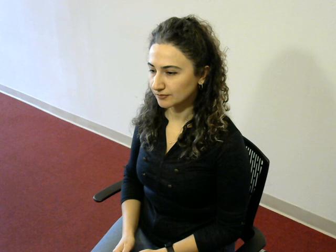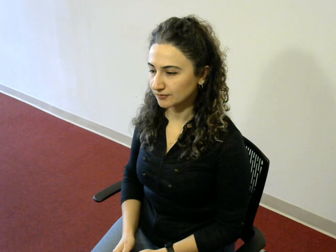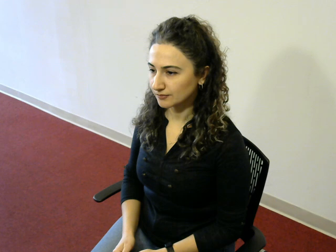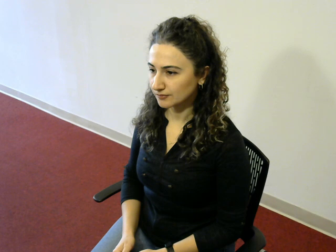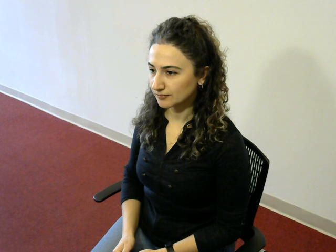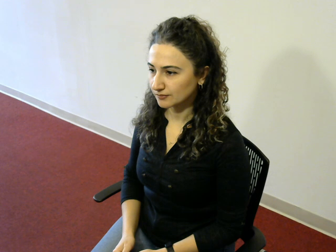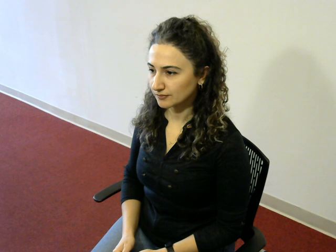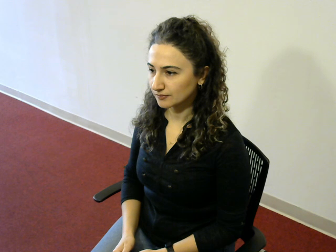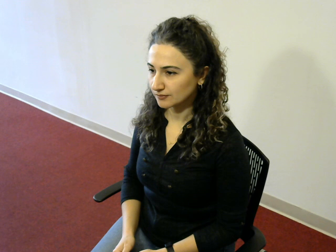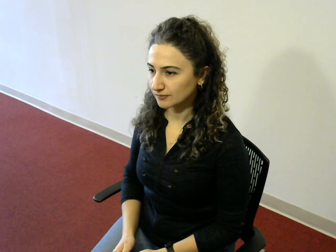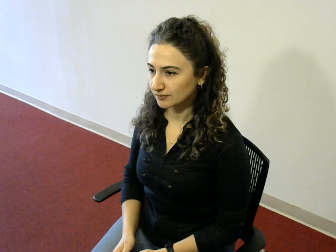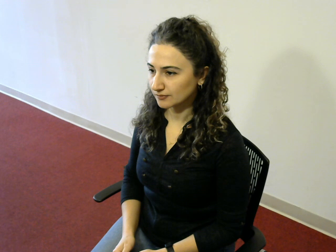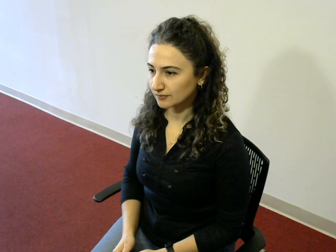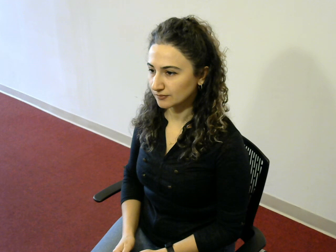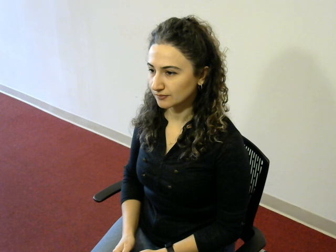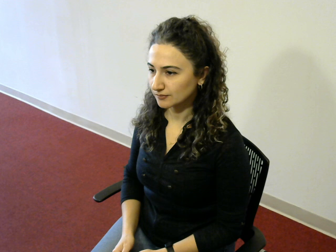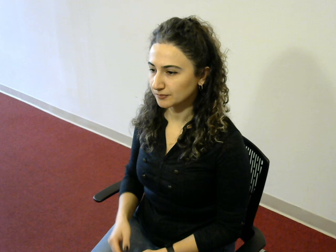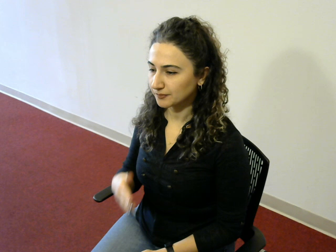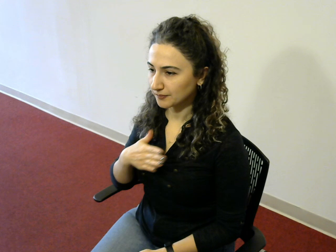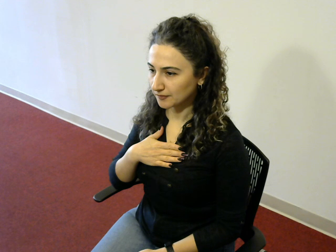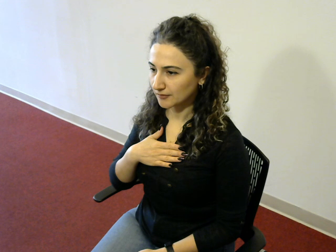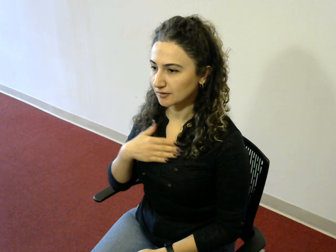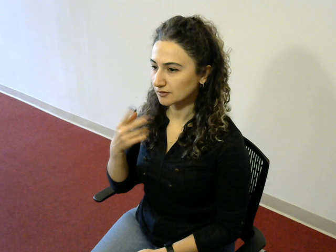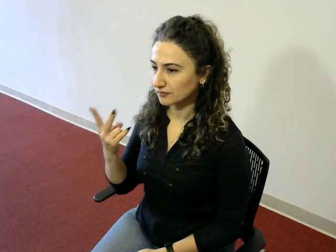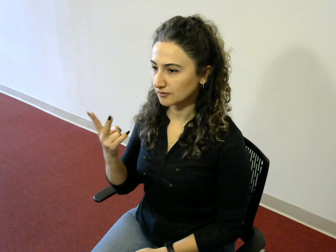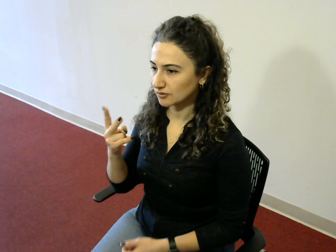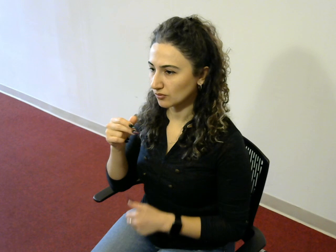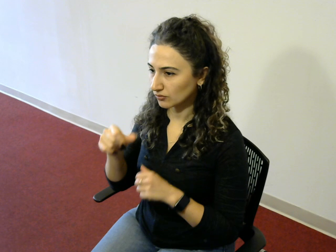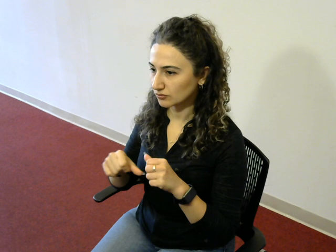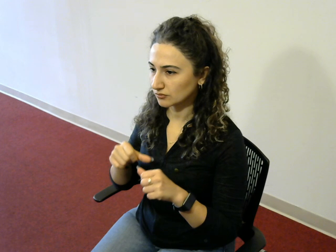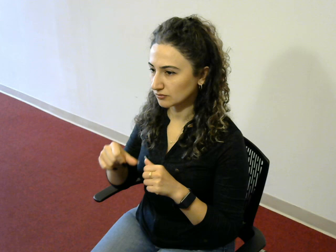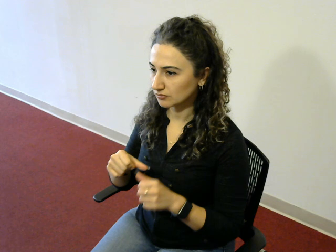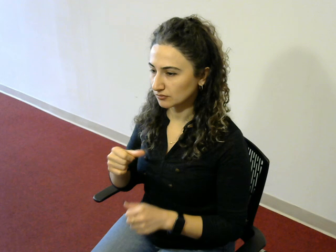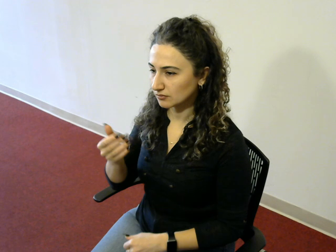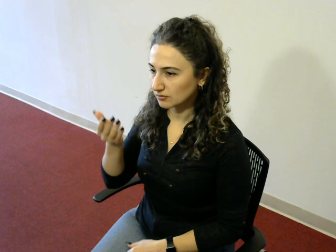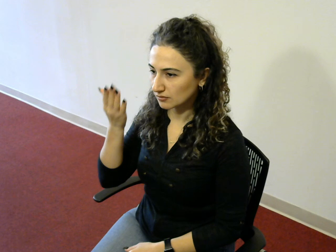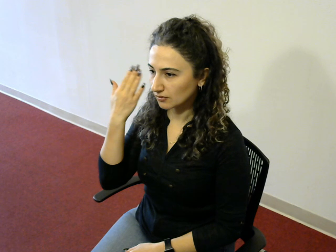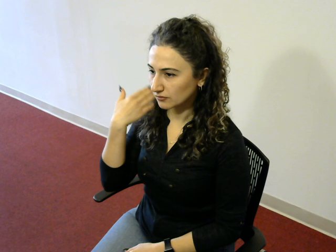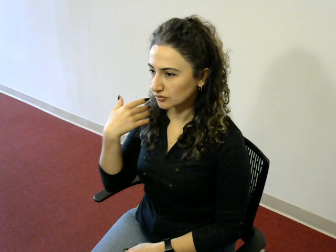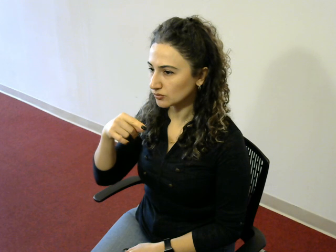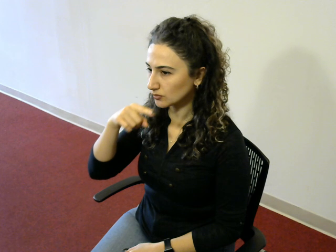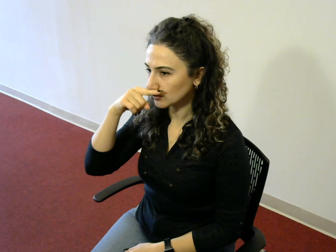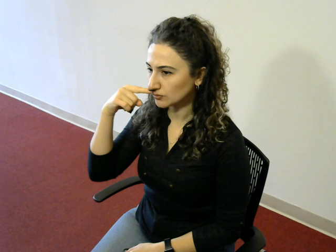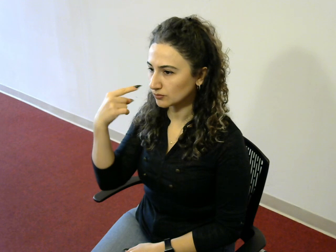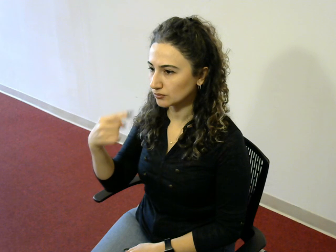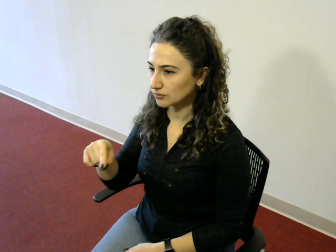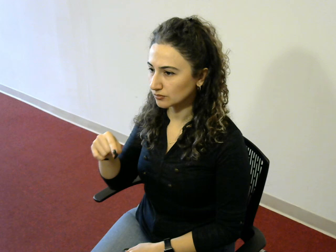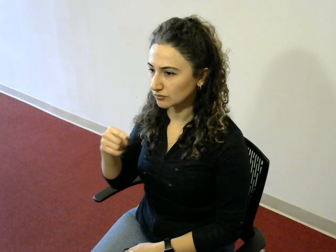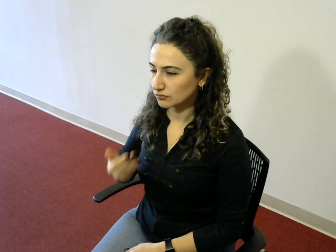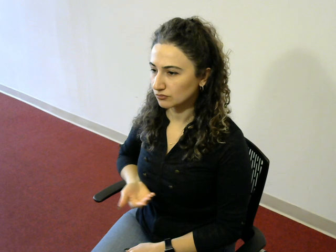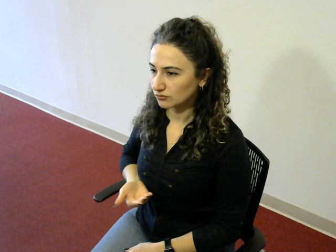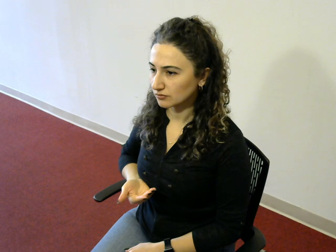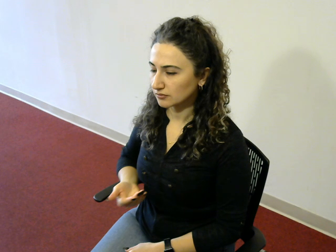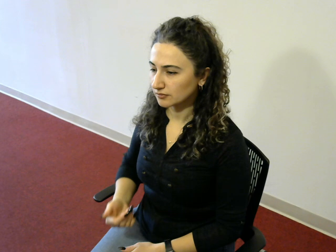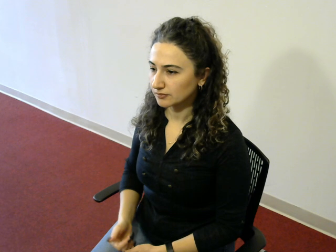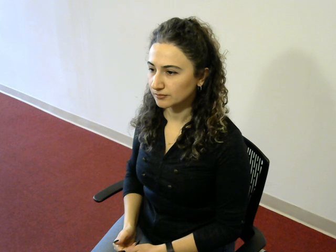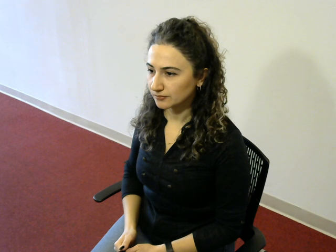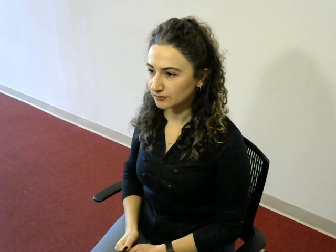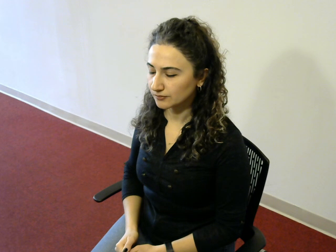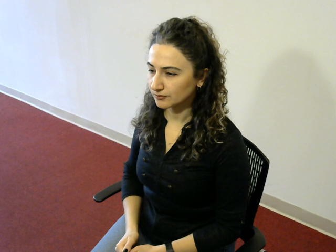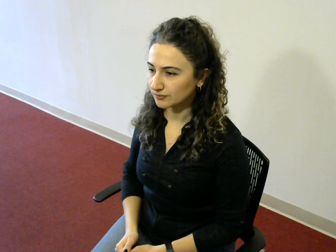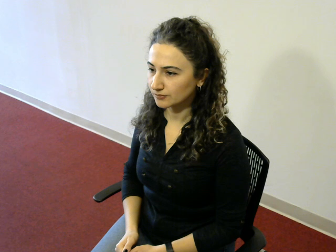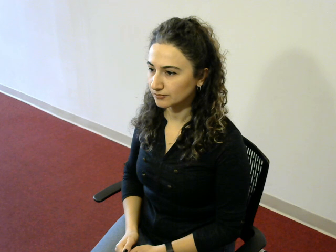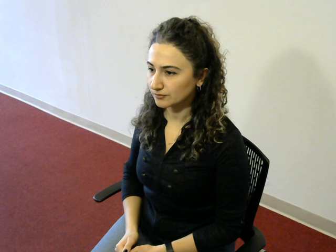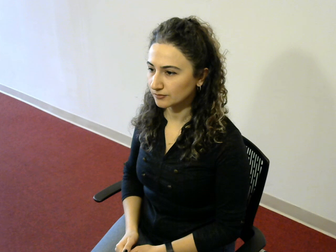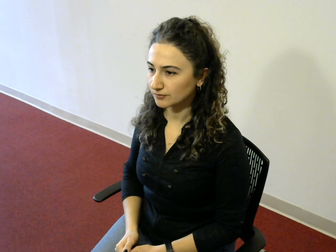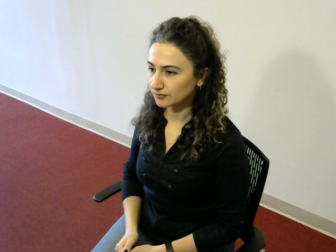Mən iki il öncə Rusiyada yaşayırdım